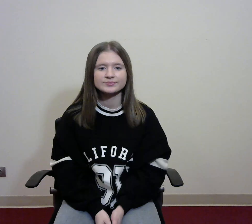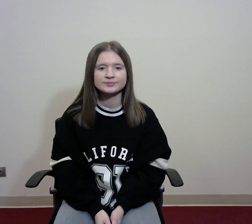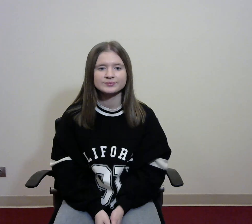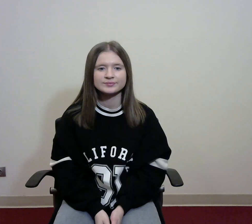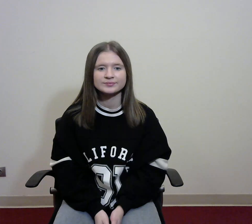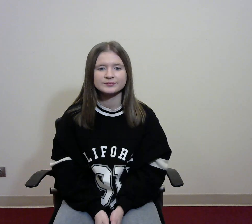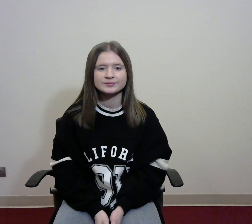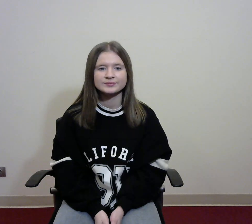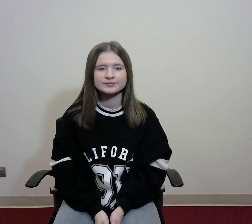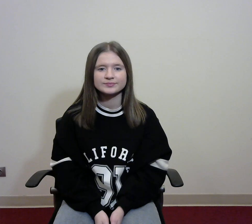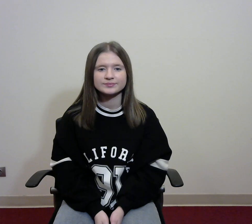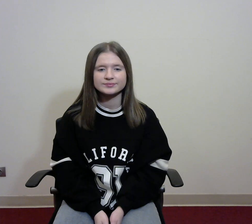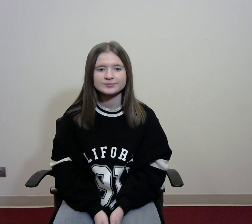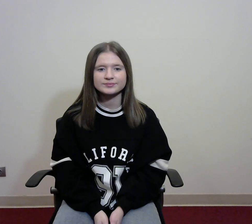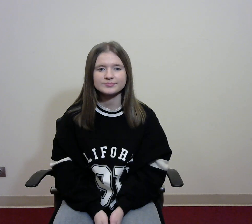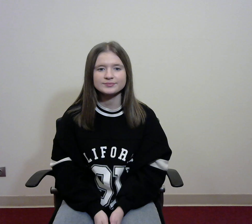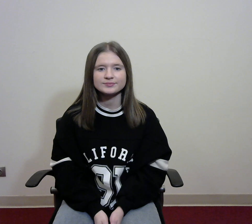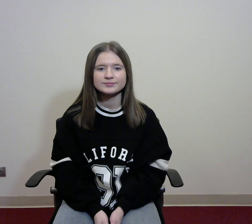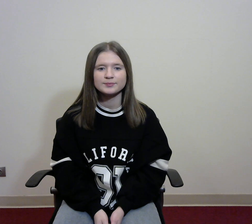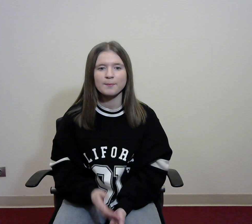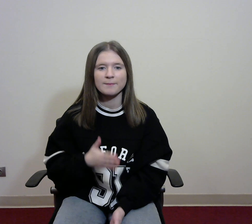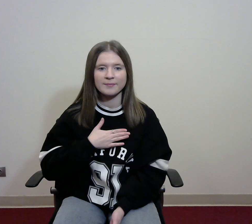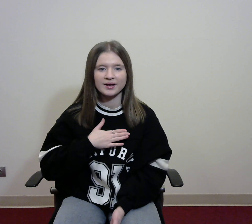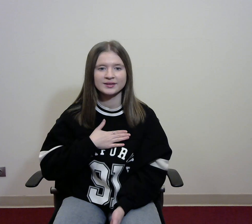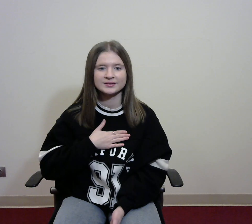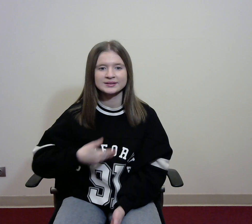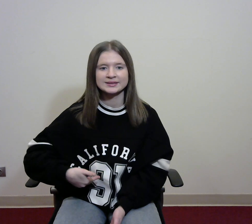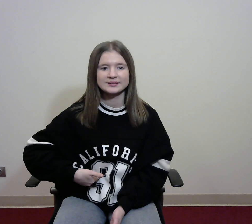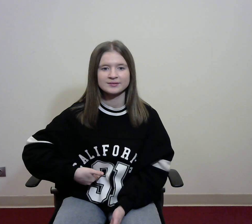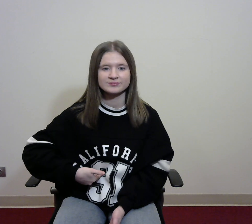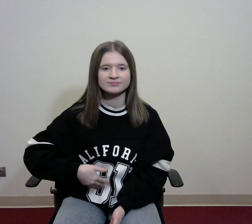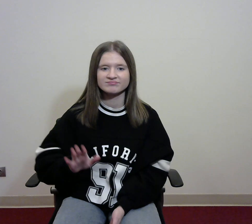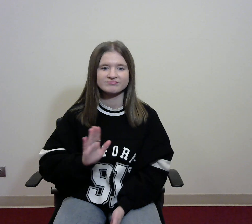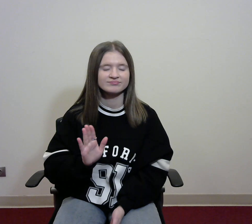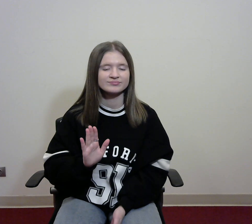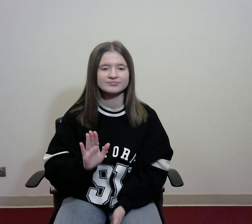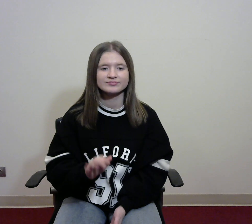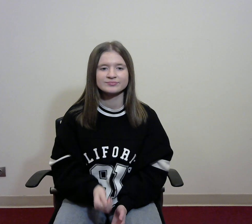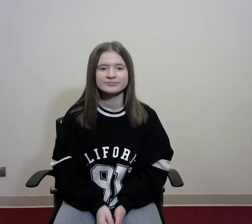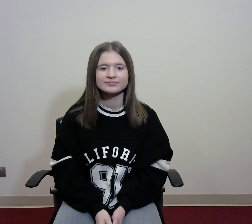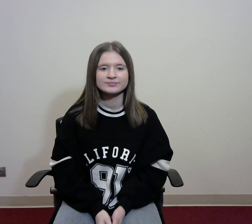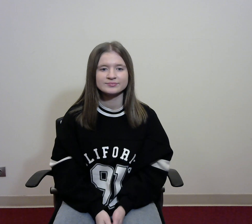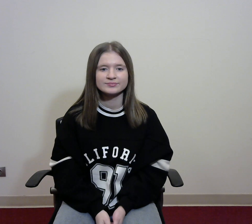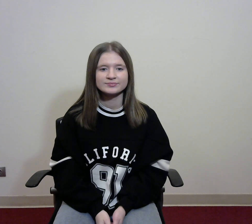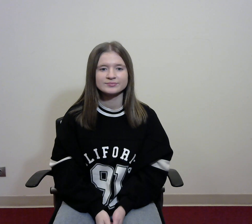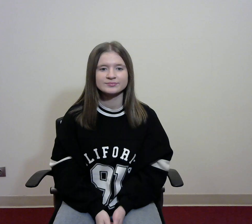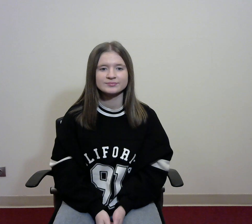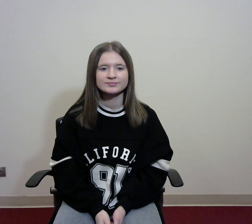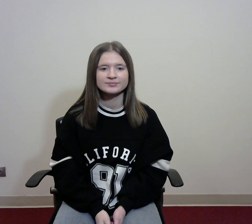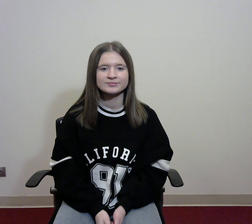Mən ac deyiləm